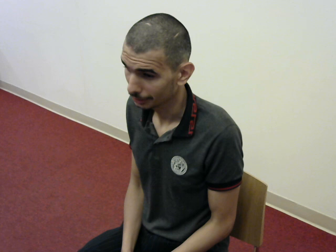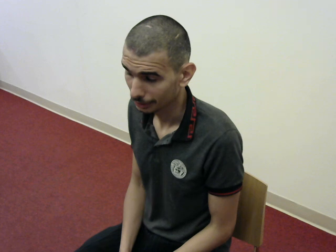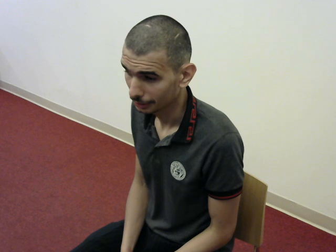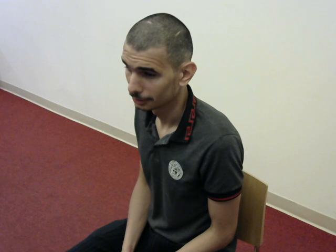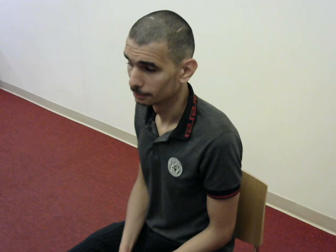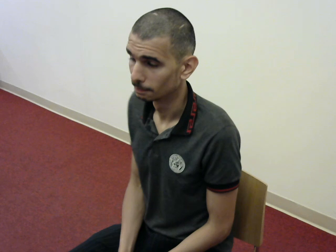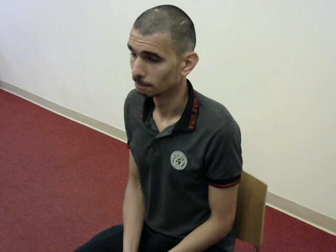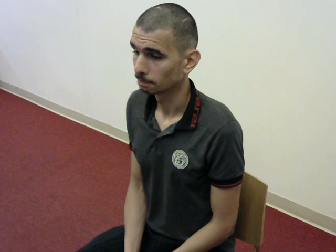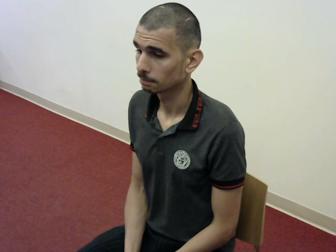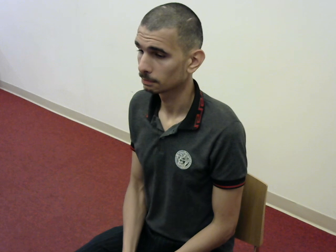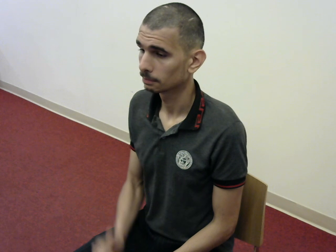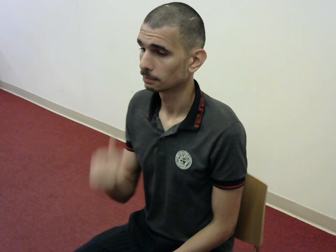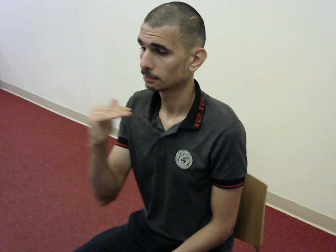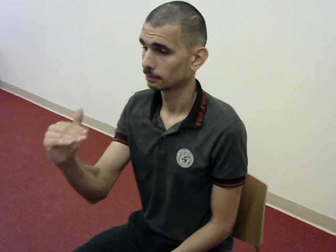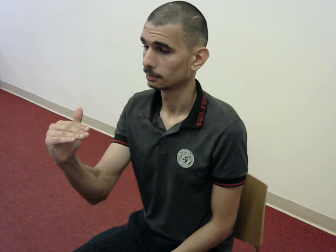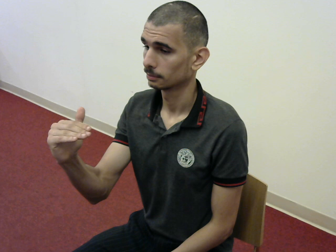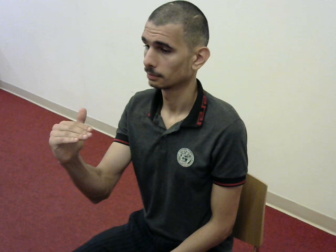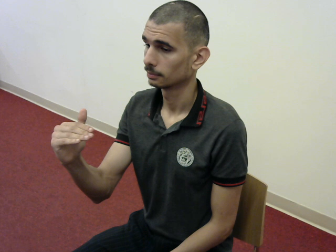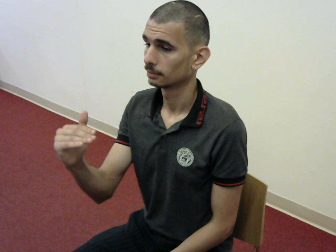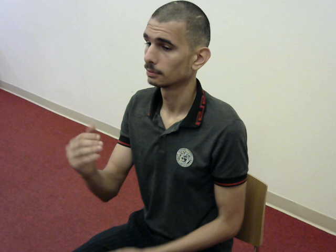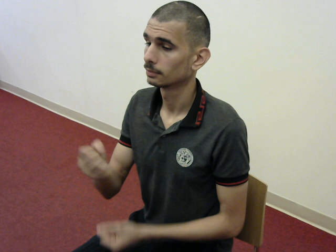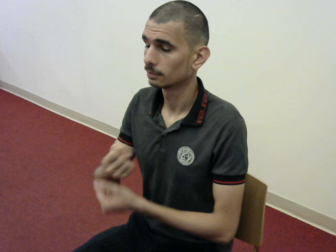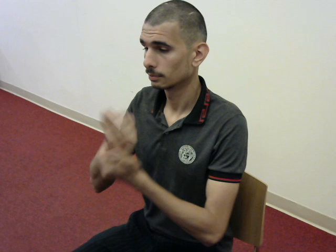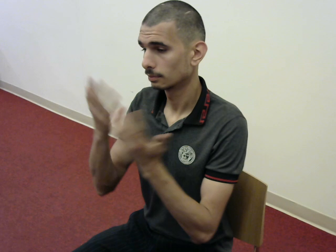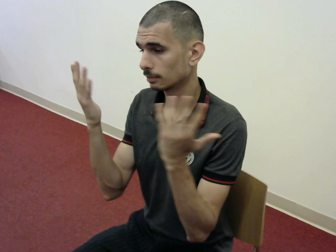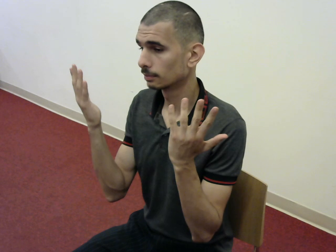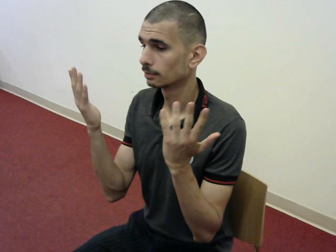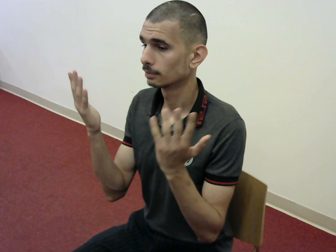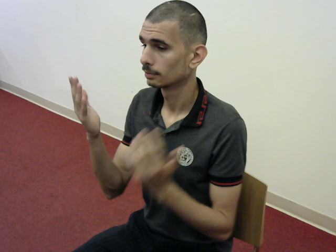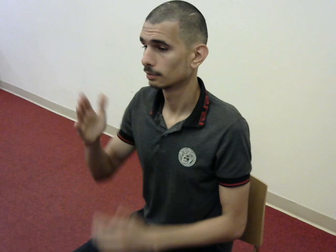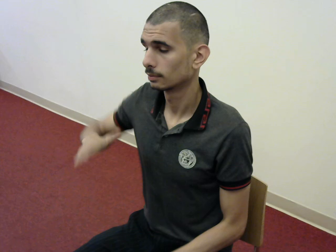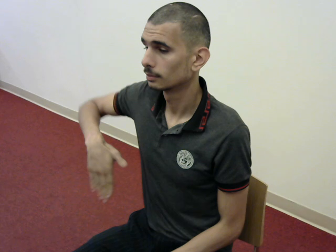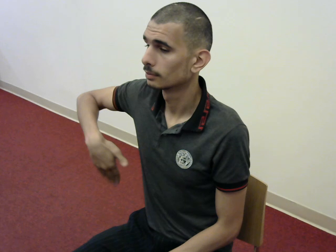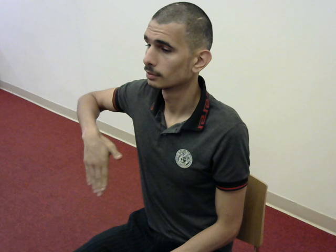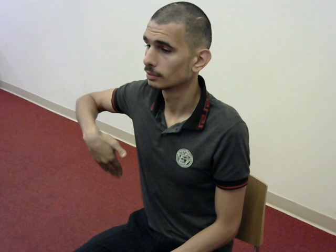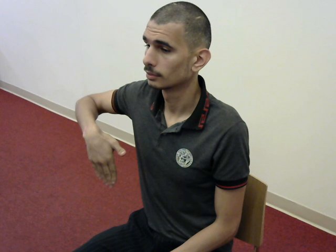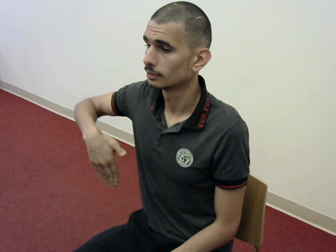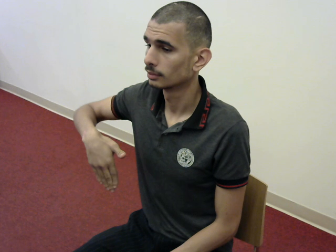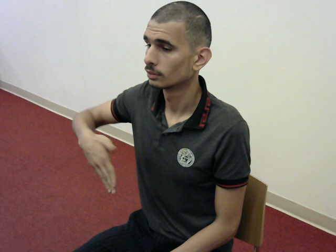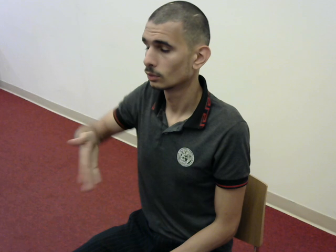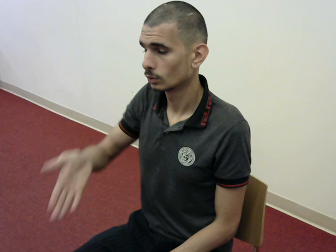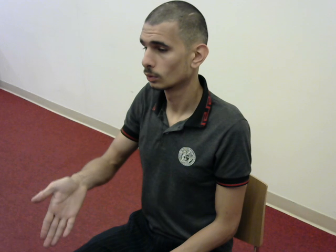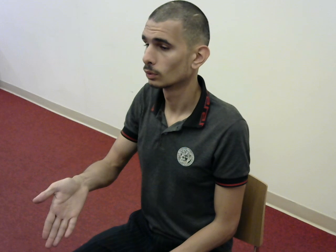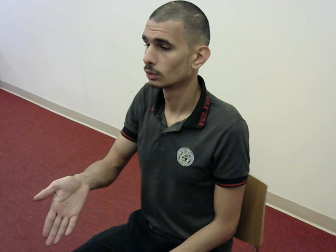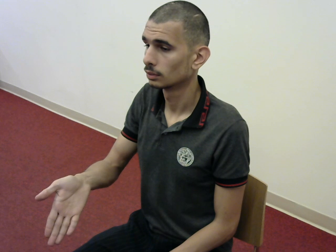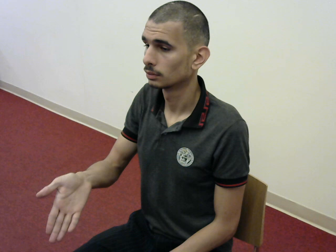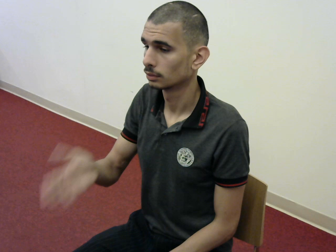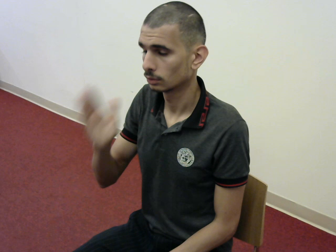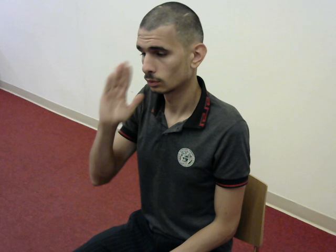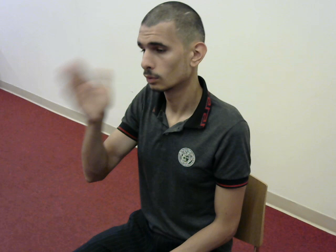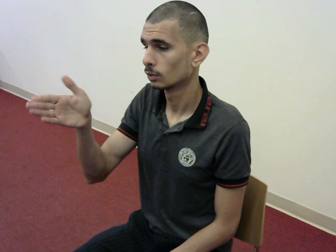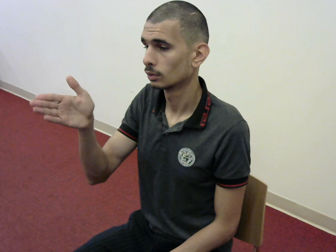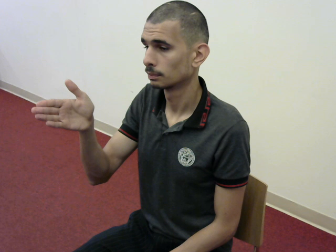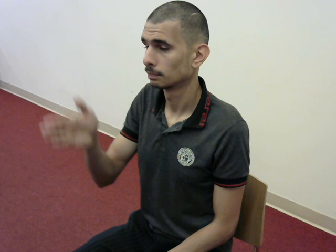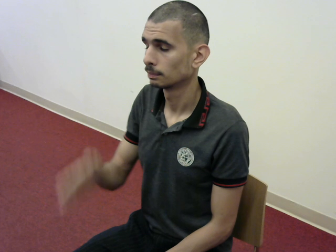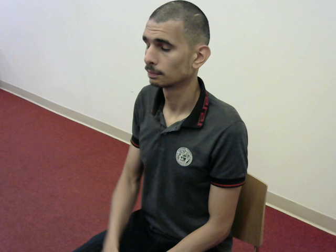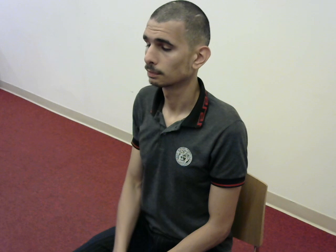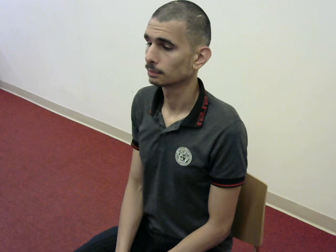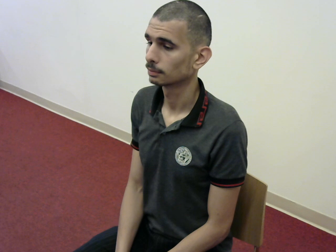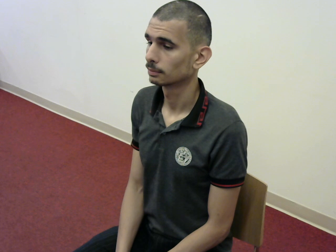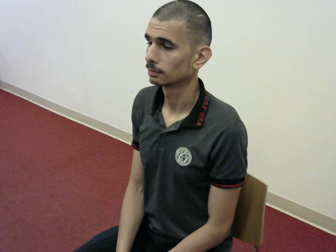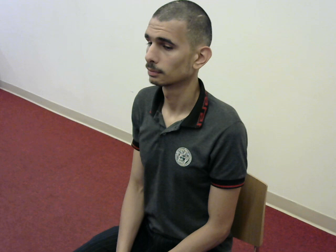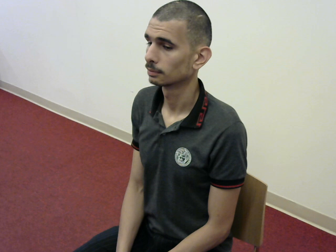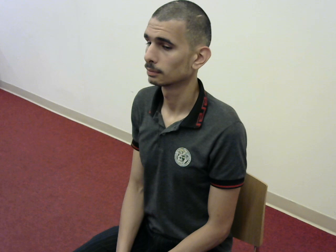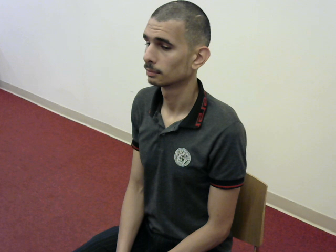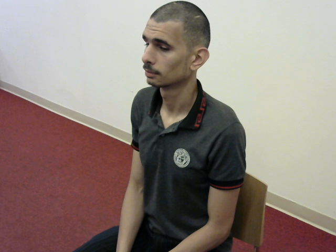Siz günortadan sonra burda olacaqsınızmı?